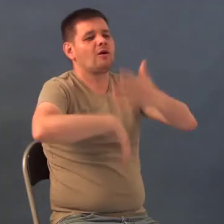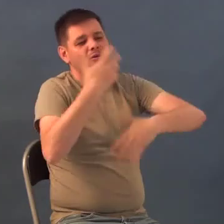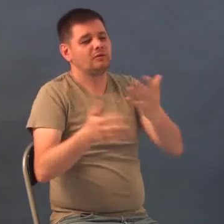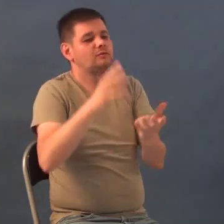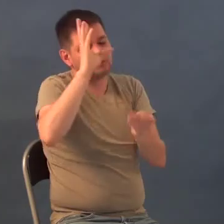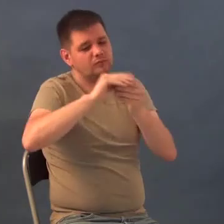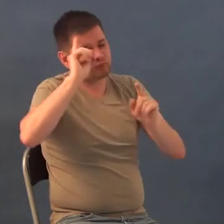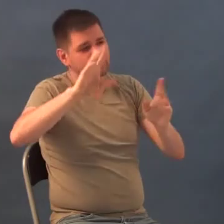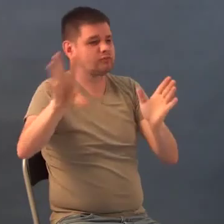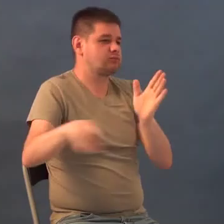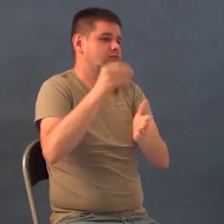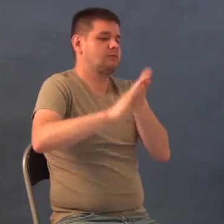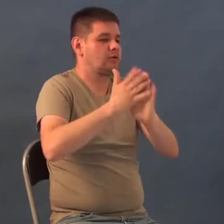Nie mogę, mam urlop i wyjeżdżam nad morze.